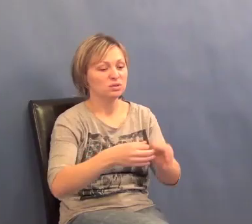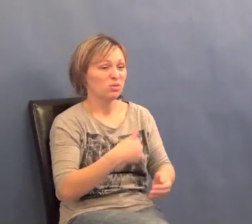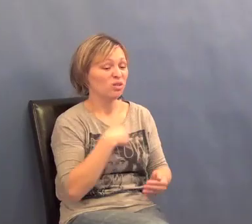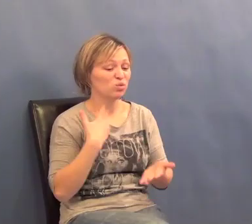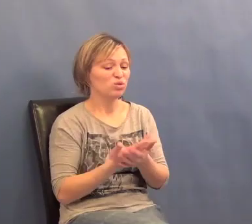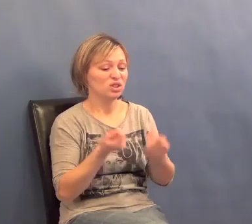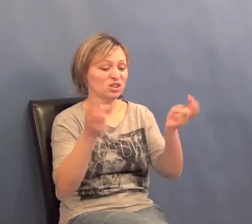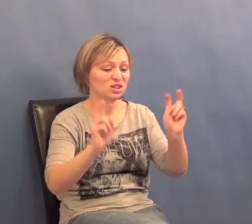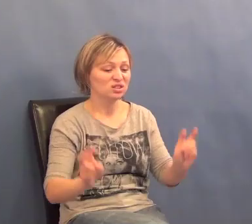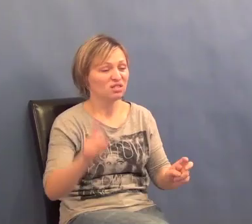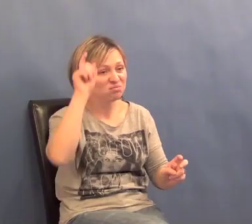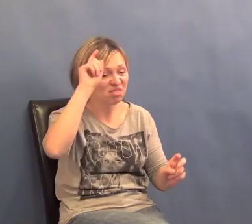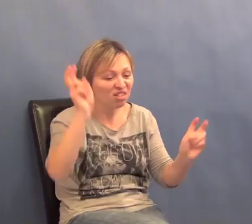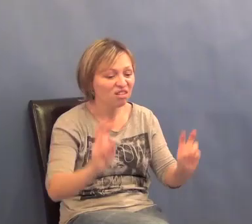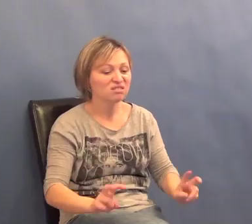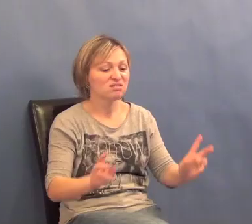W Polsce już jest kryzys, w Niemczech kryzys.